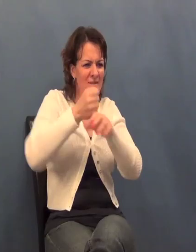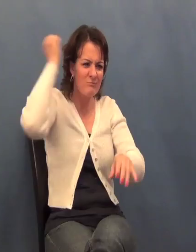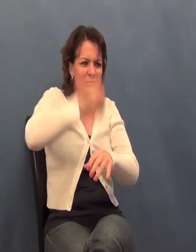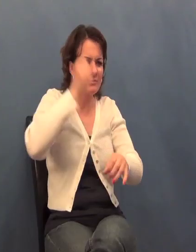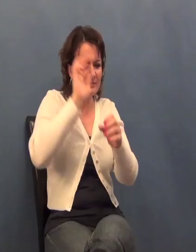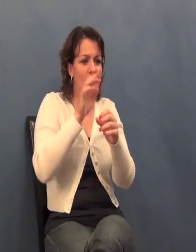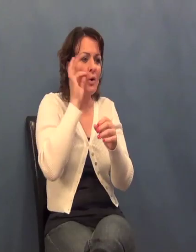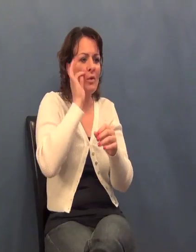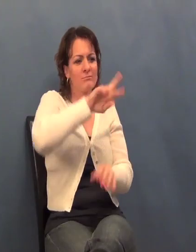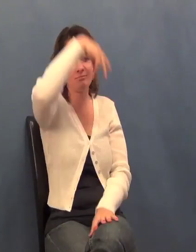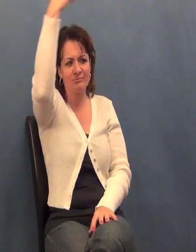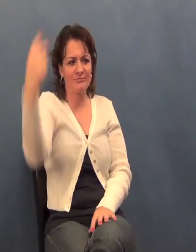I kot wypada.